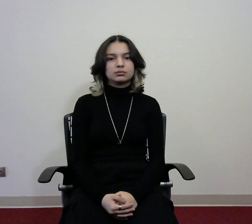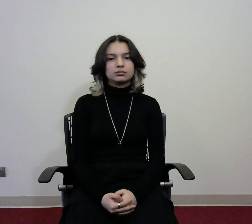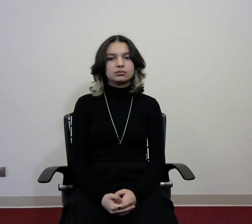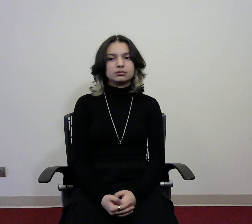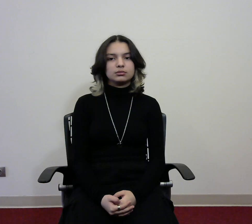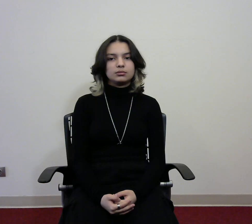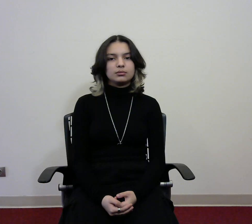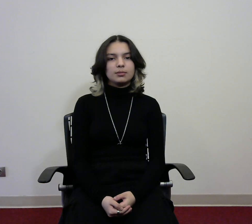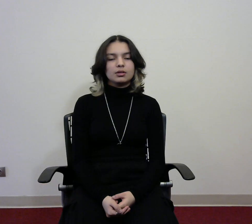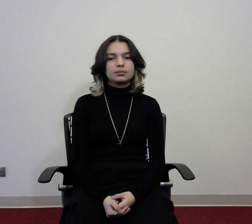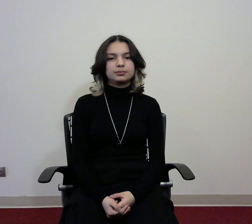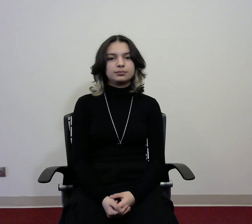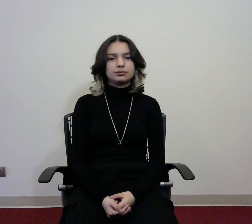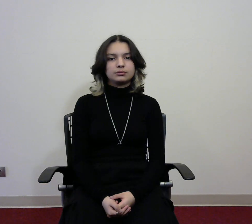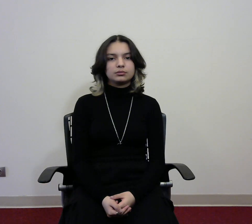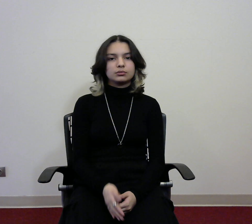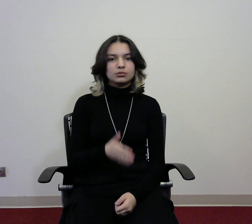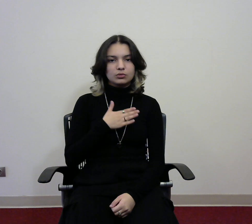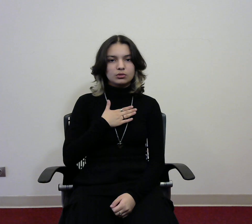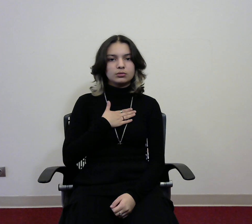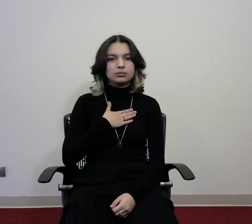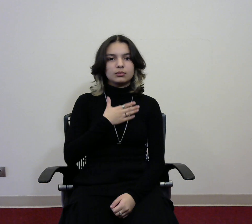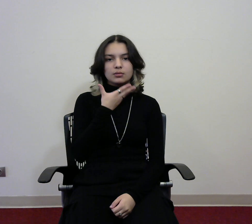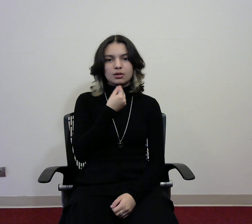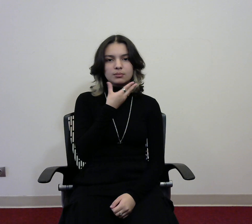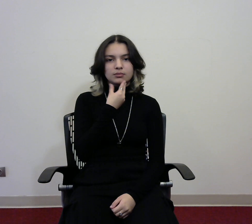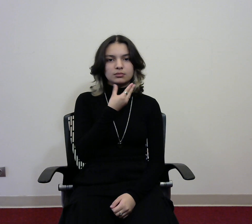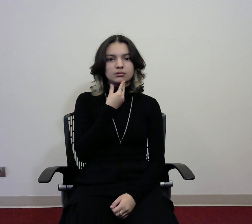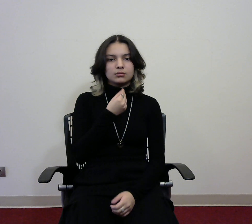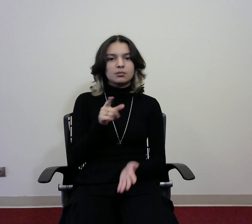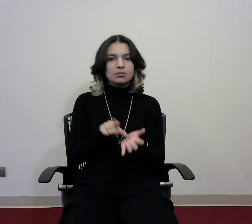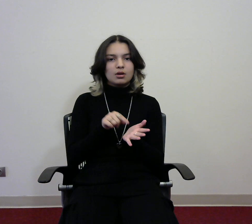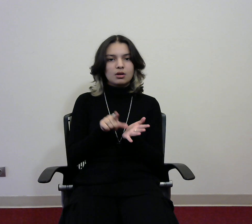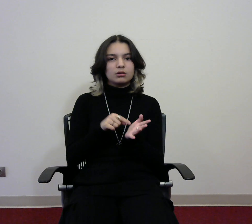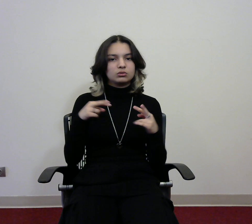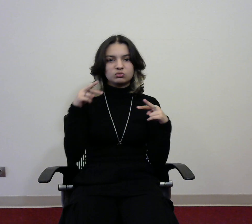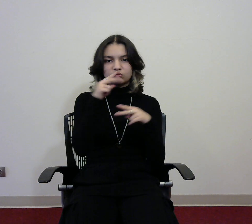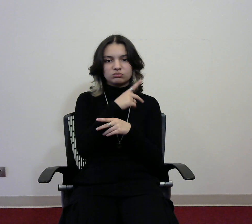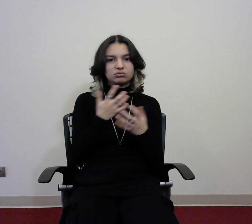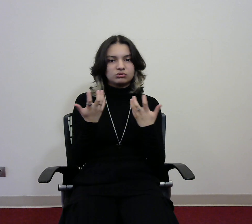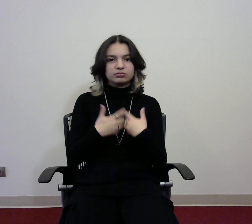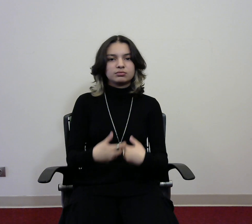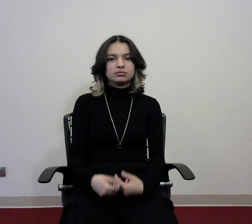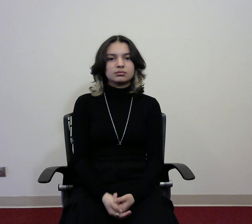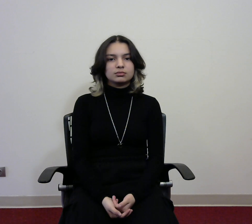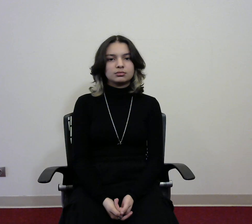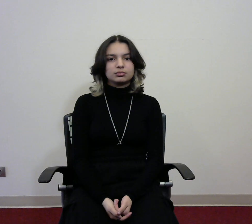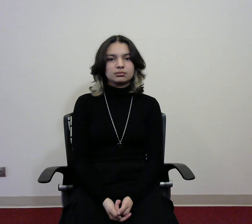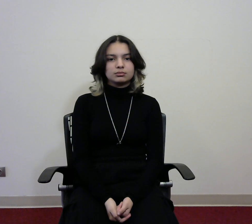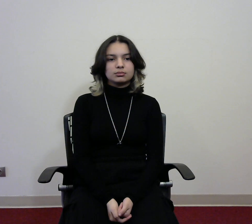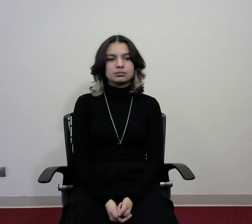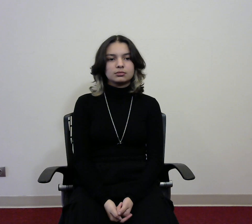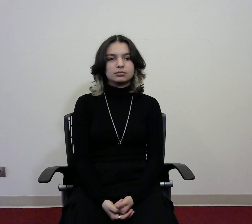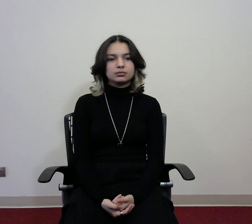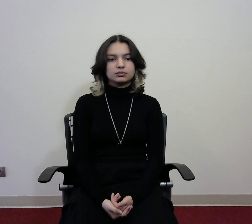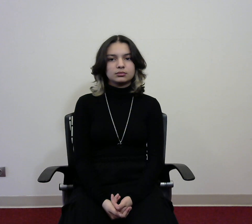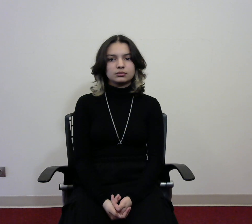Mənim babamın pensiyasını səhv hesablayıblar